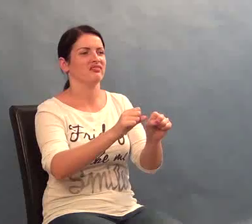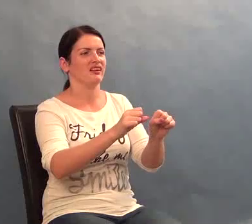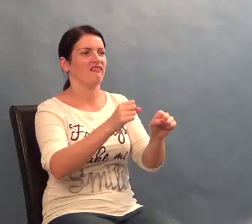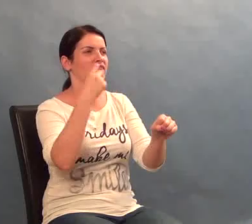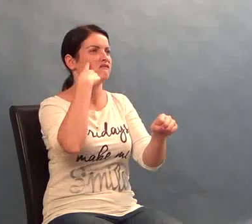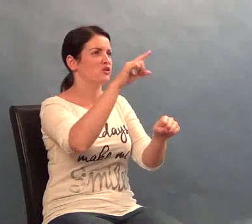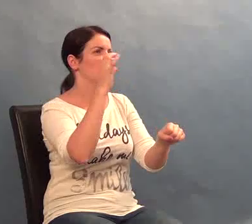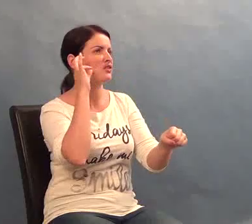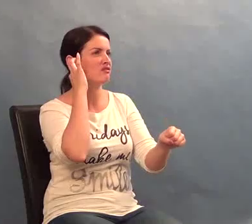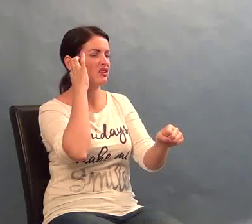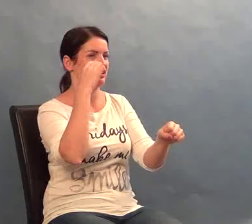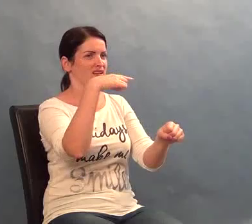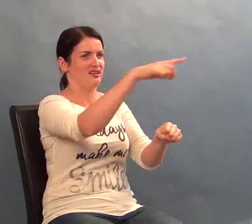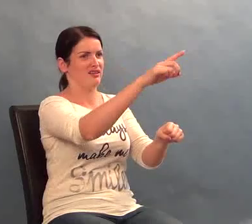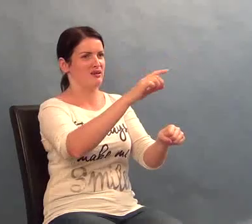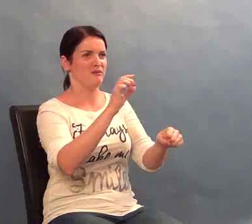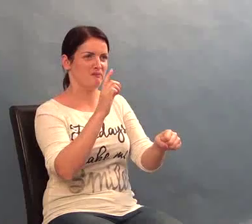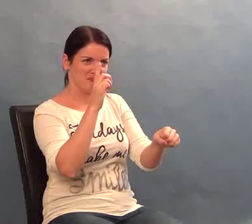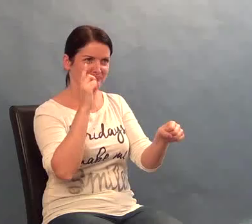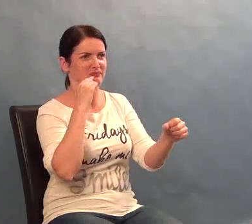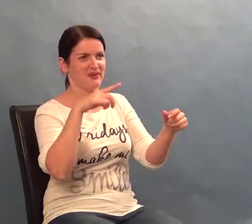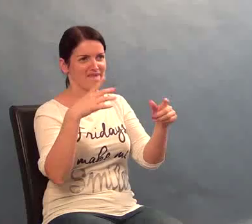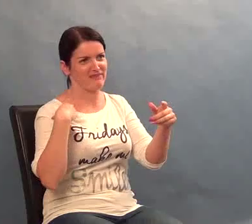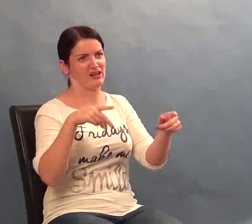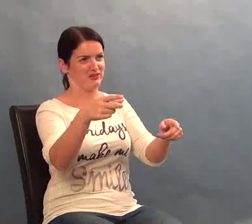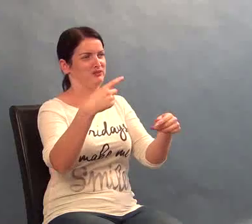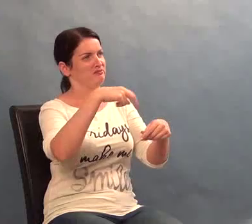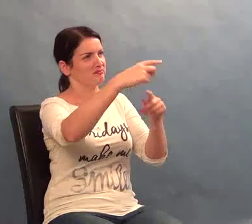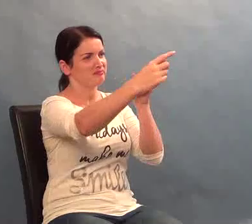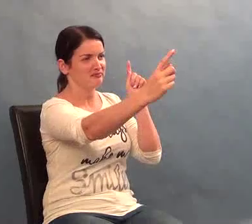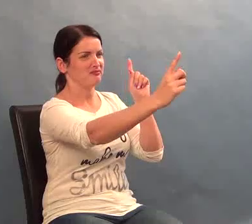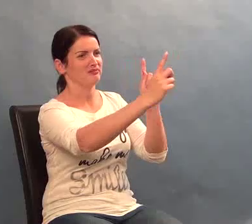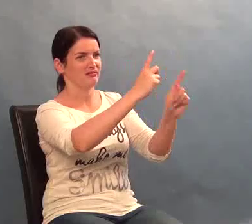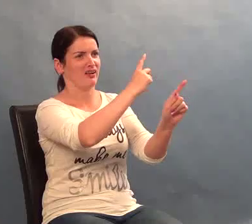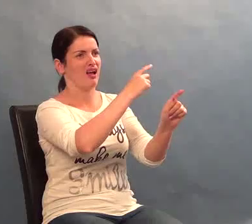Zauważa dziewczynę w podobnym wieku, która się z nim mija.